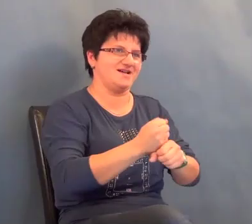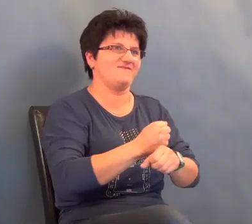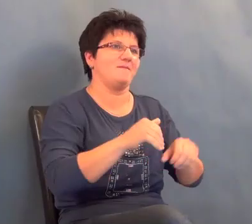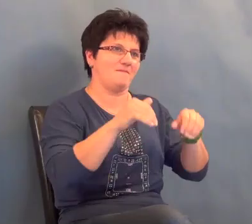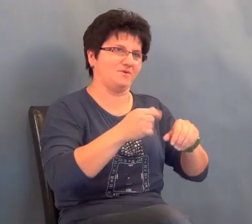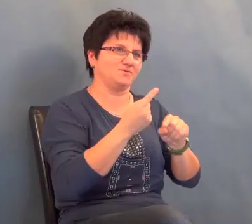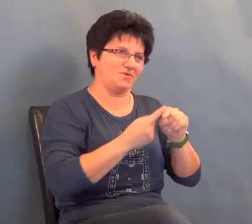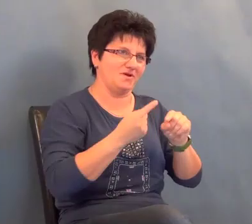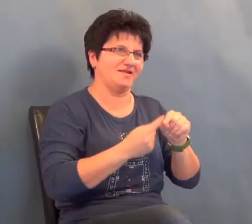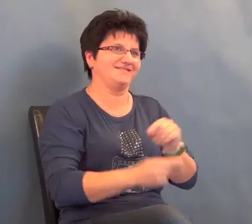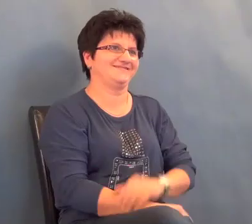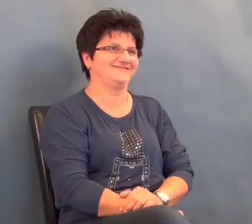Możesz na trochę.